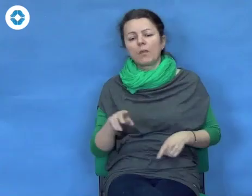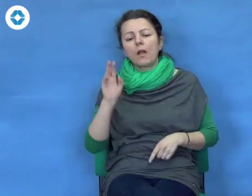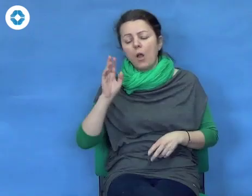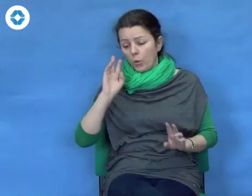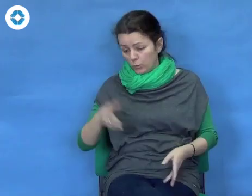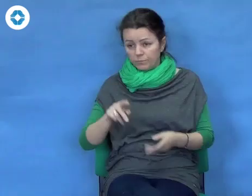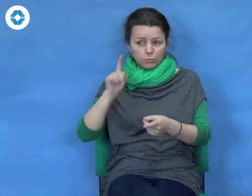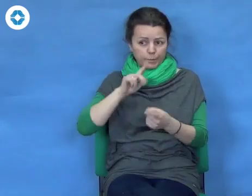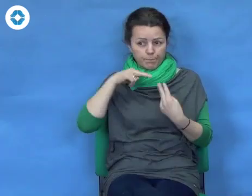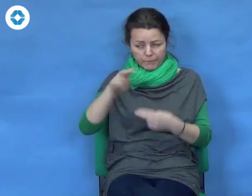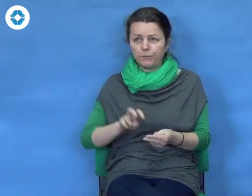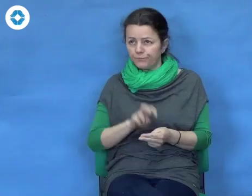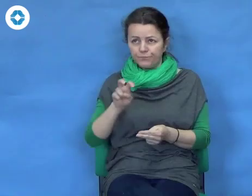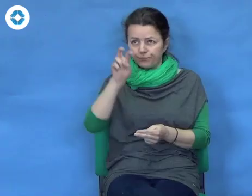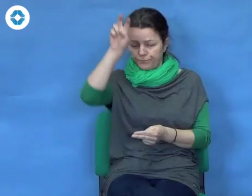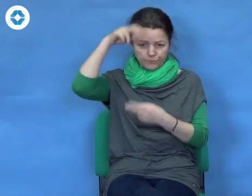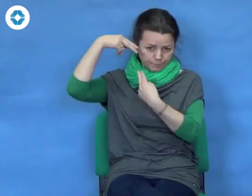Mężczyzna wszedł ponownie na drzewo.